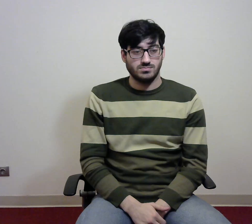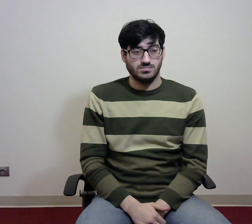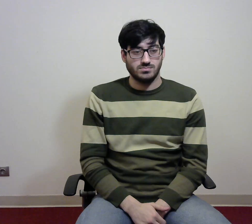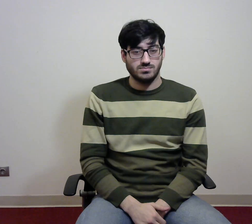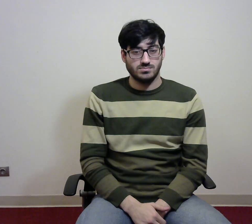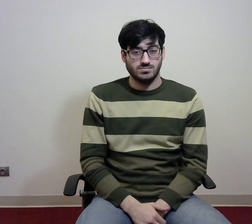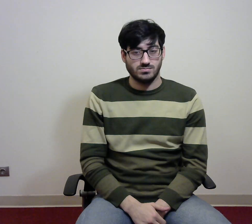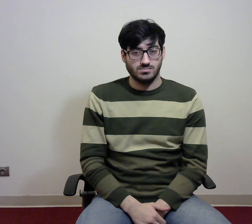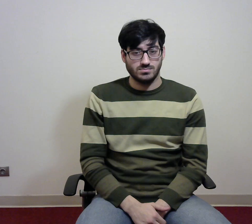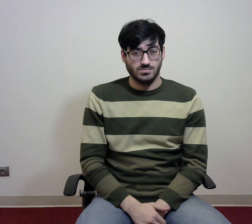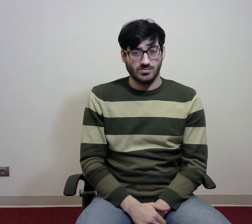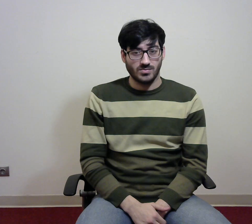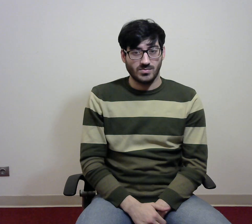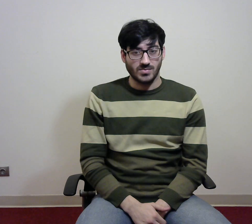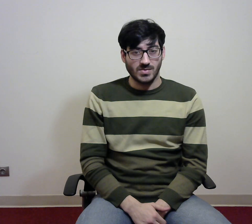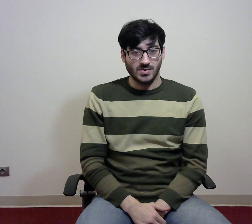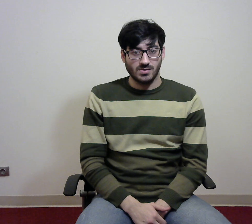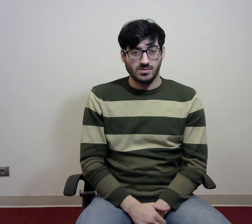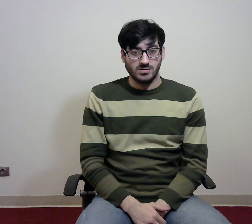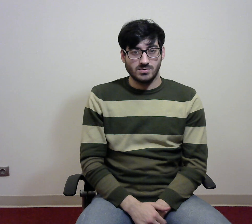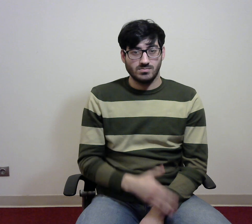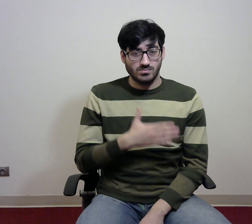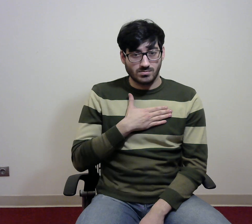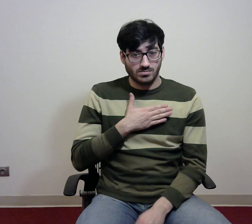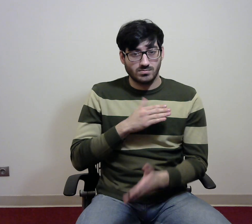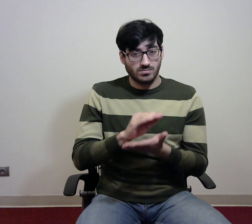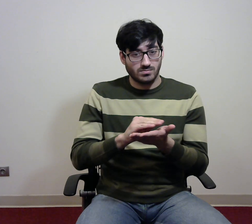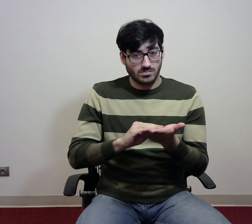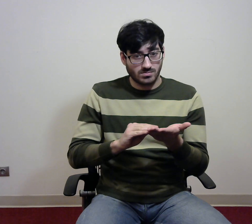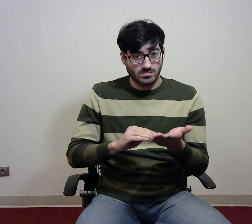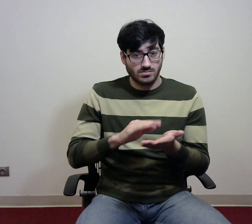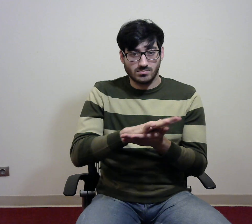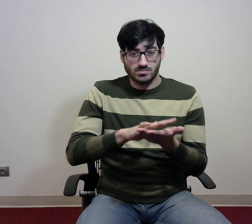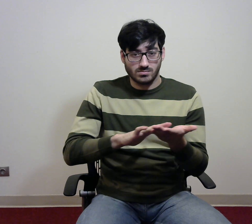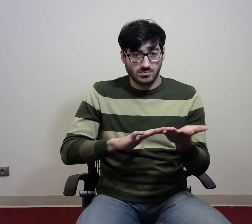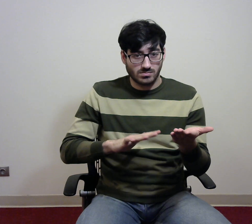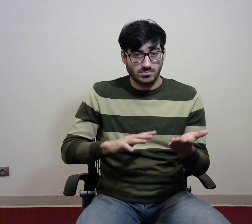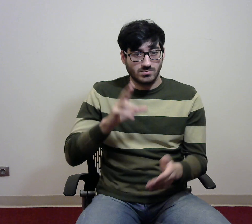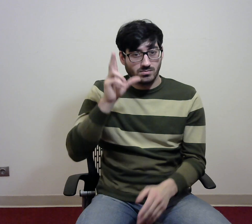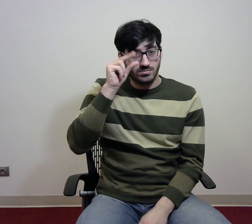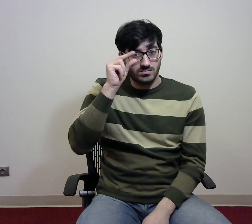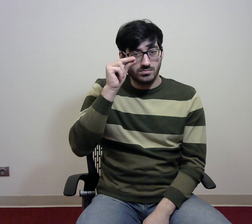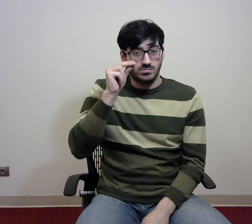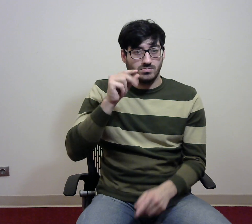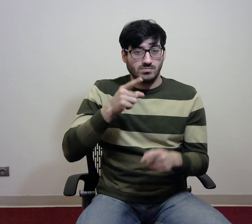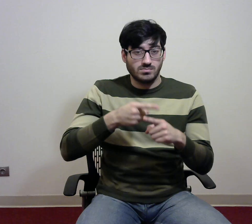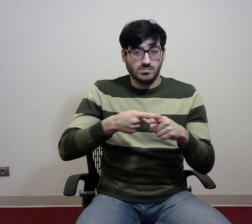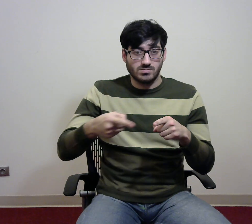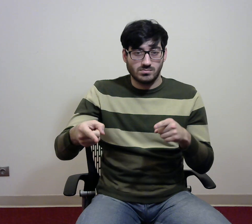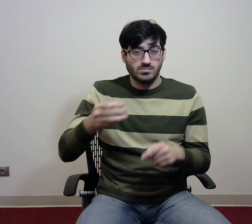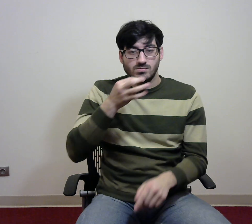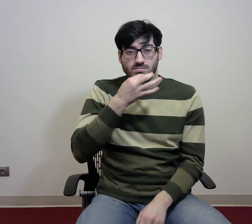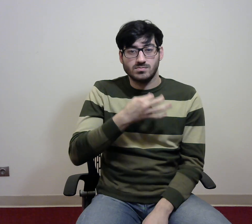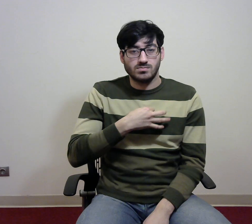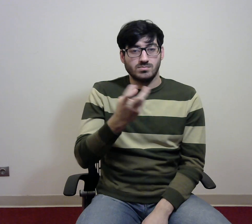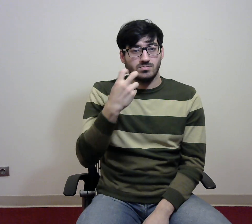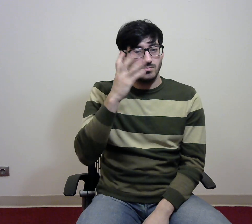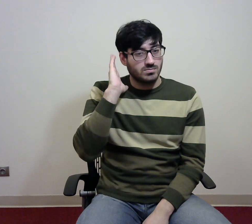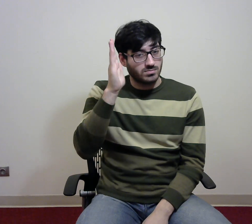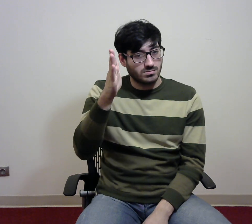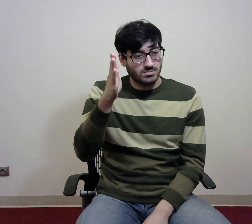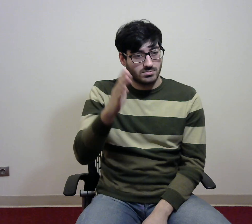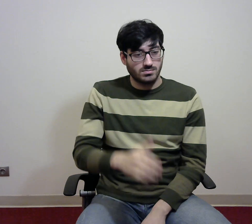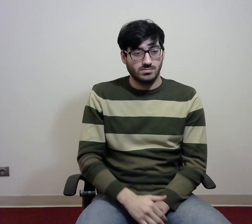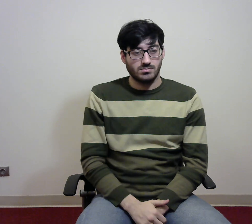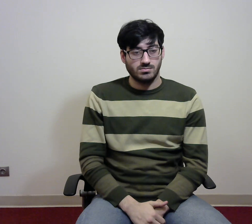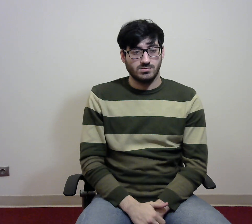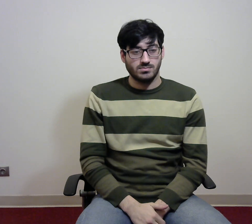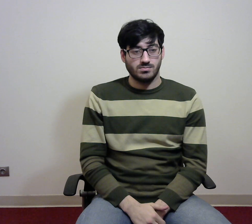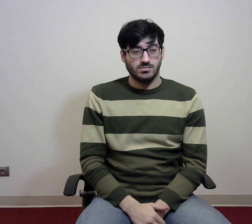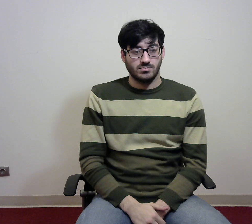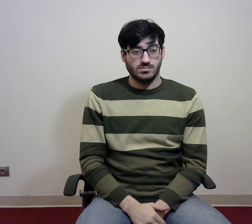Mənim yazdığım ərizəyə hansı müddətdə cavab gələcək?